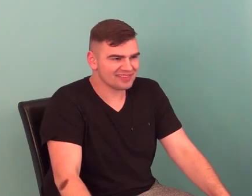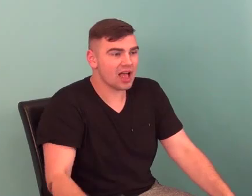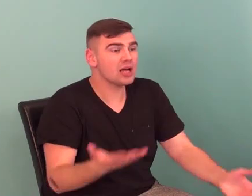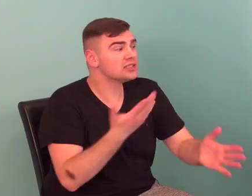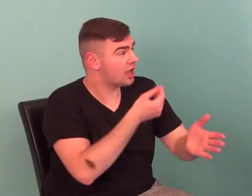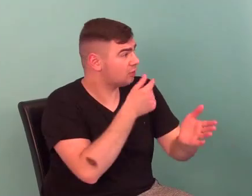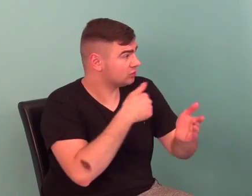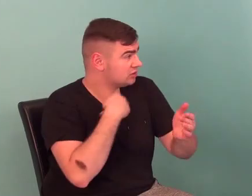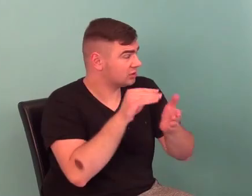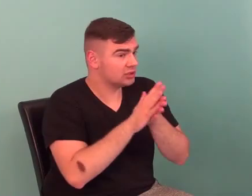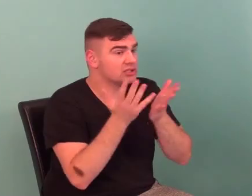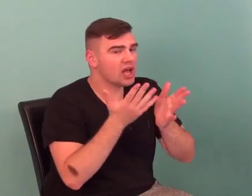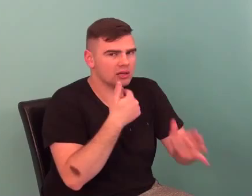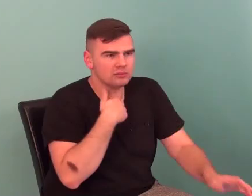Gdzie jem? Muszę zamigać gdzie?